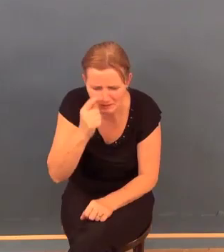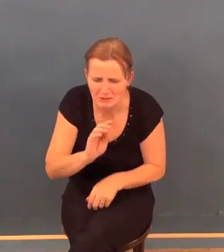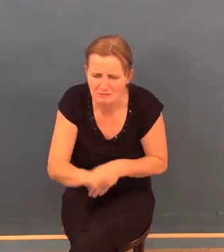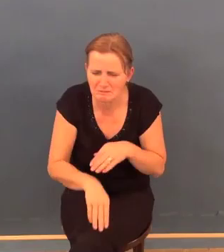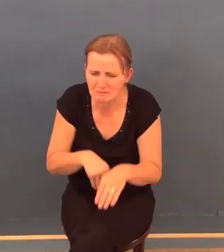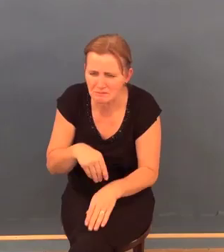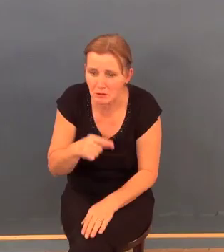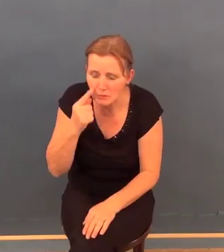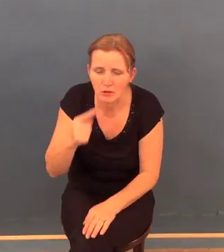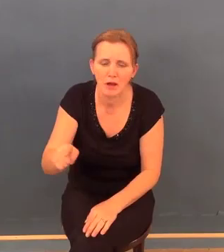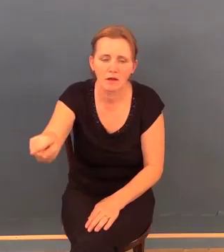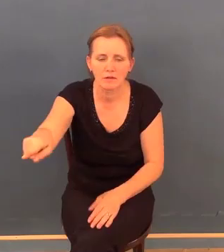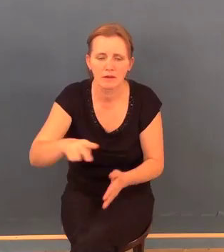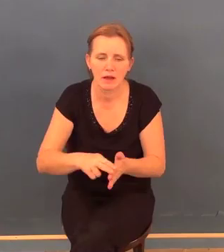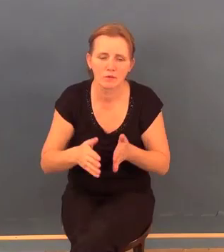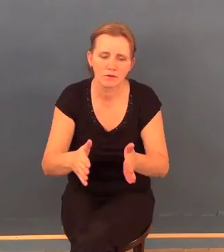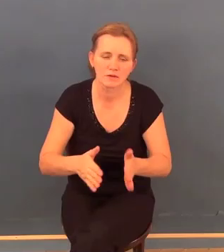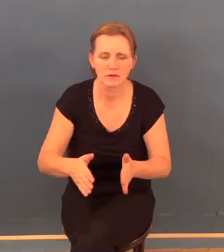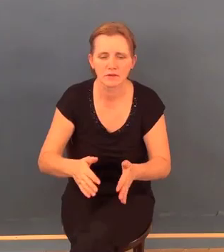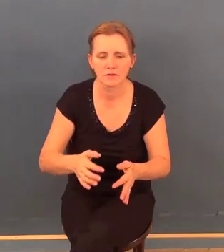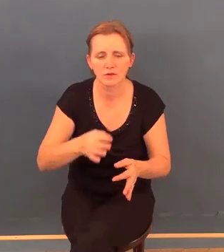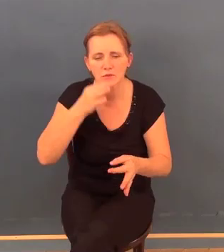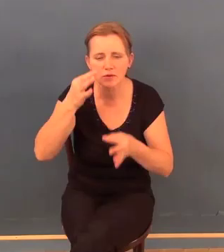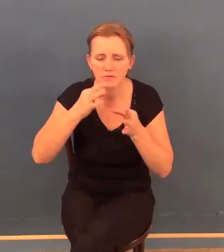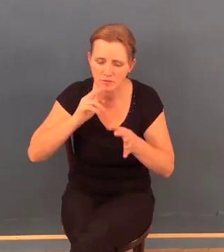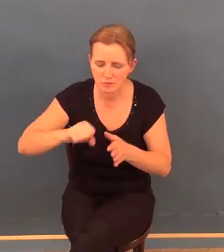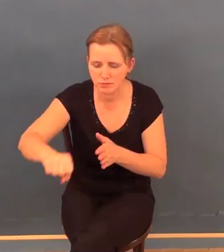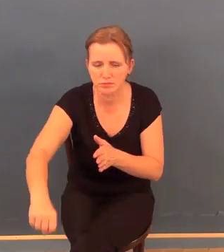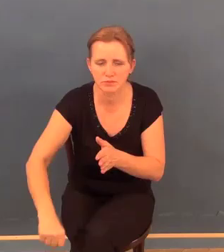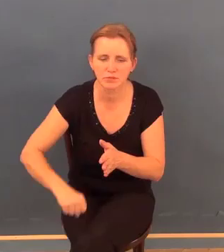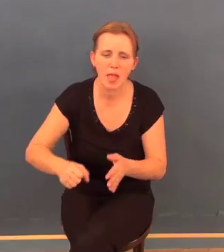Idzie powoli ulicą i zauważa kogoś z katarynką.